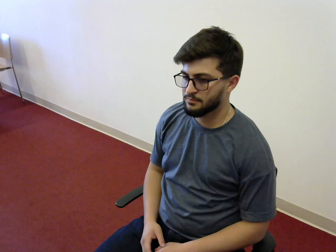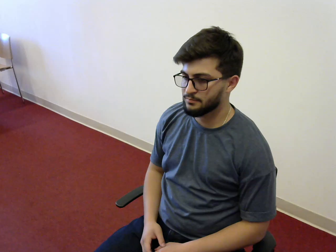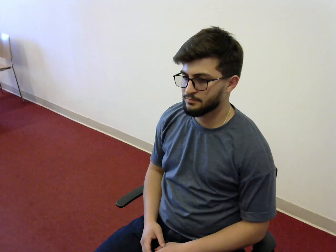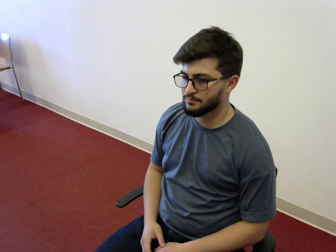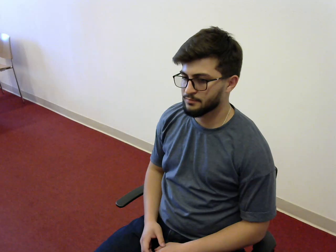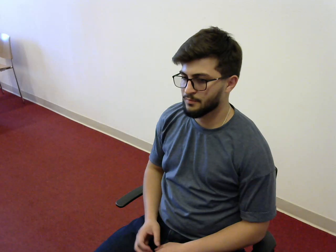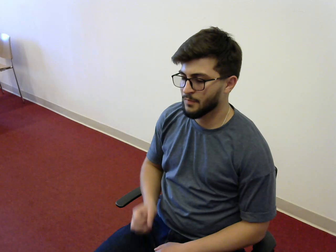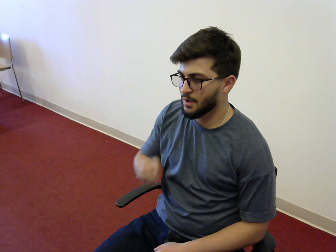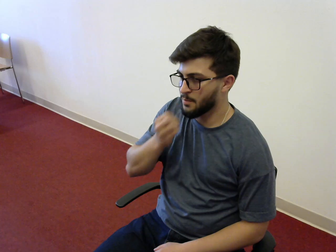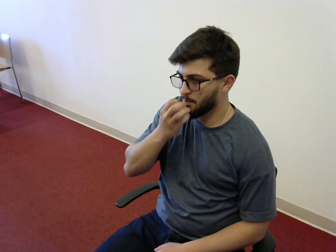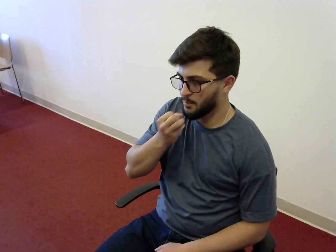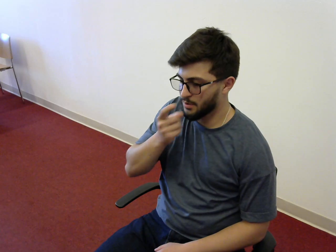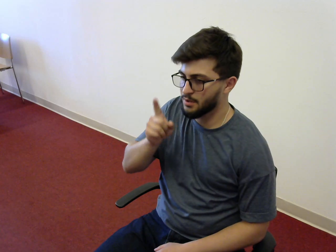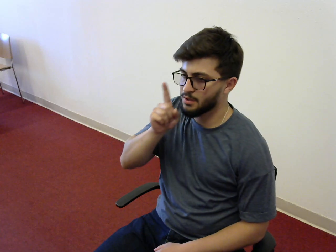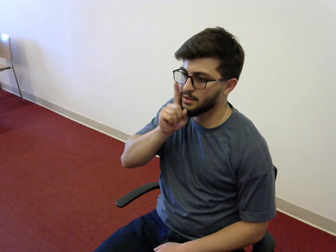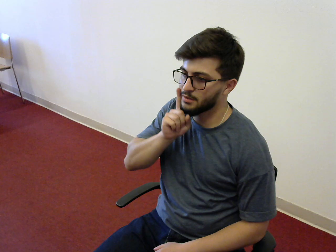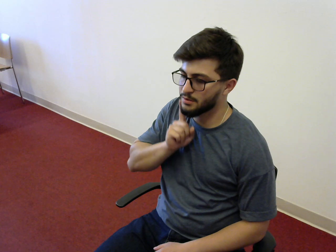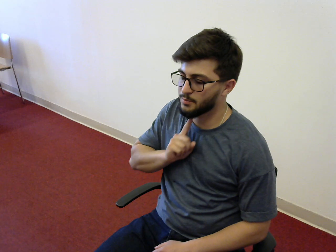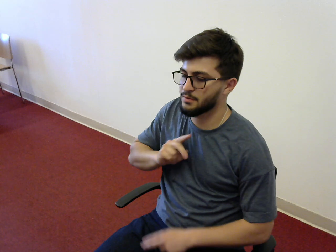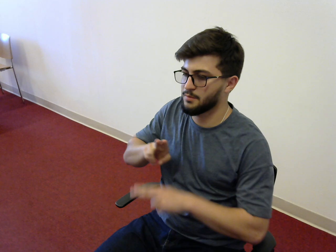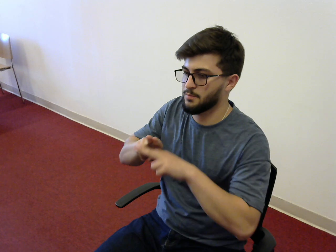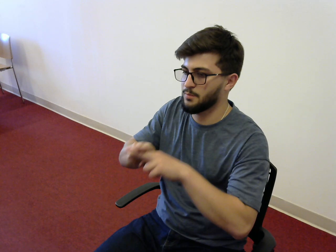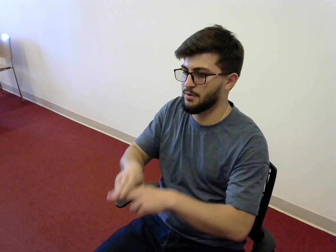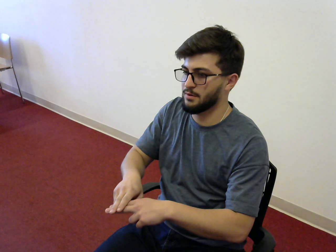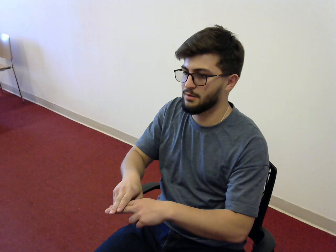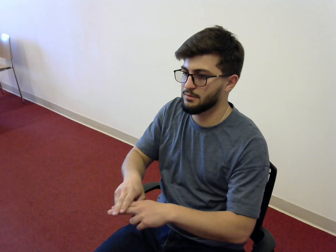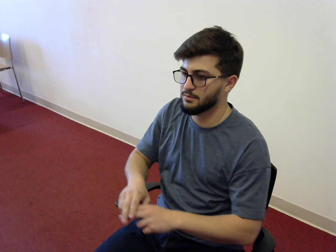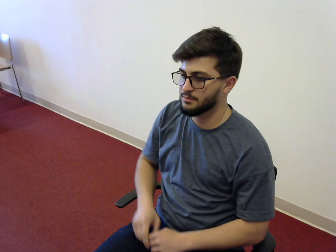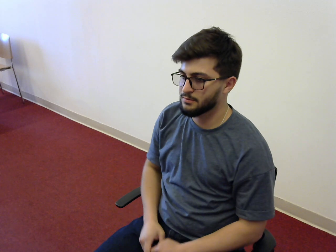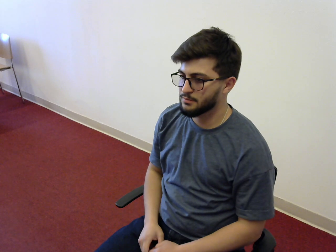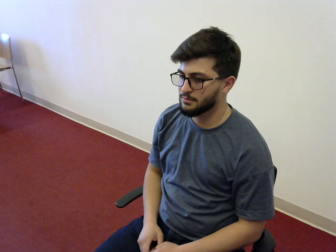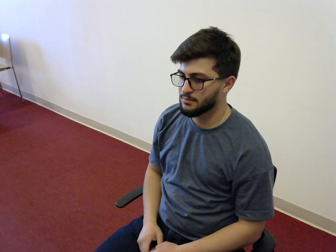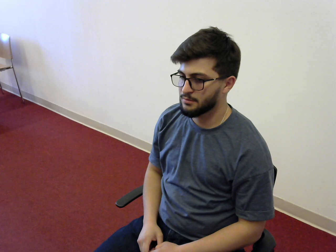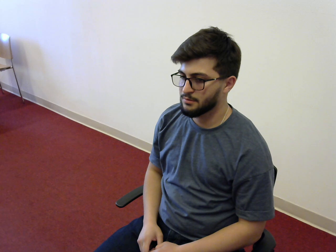Bakı Azərbaycanın paytaxtıdır